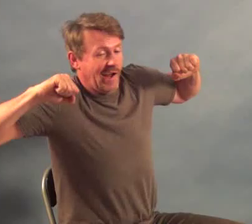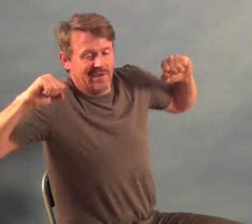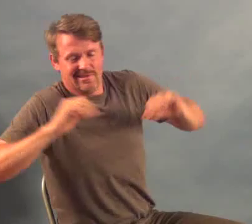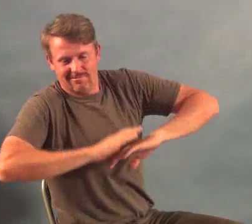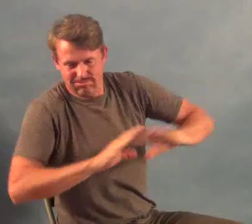Koniec.